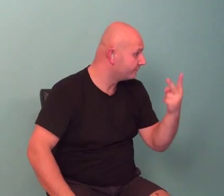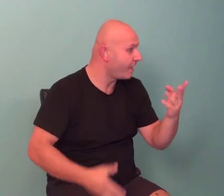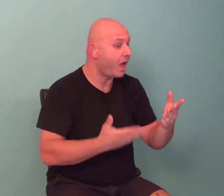Dwa?